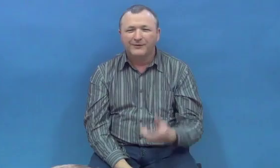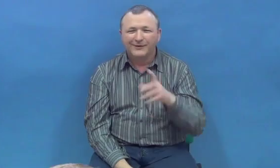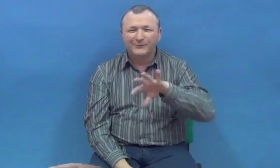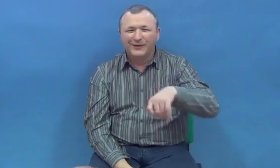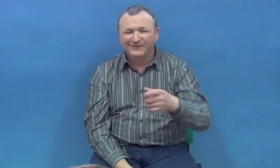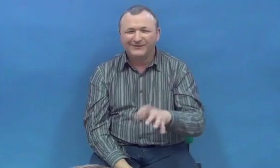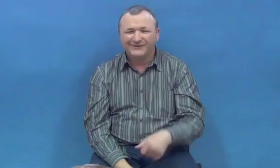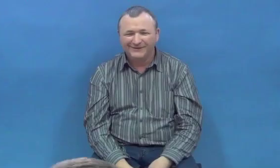Ukradła.